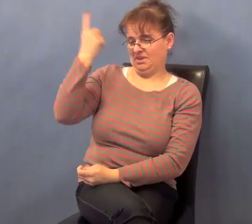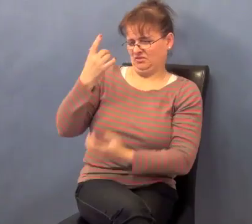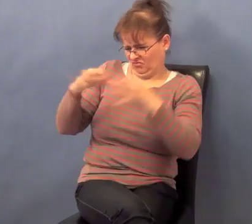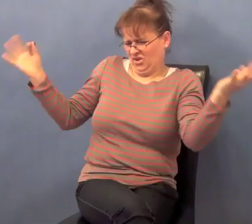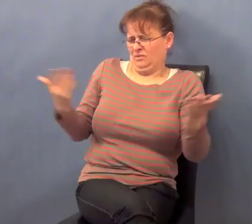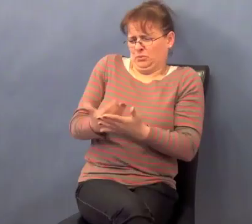Zakaz prysznica?